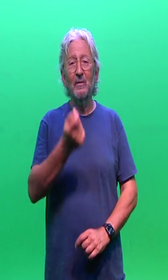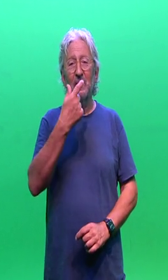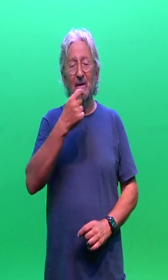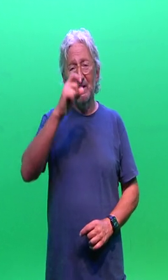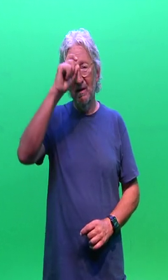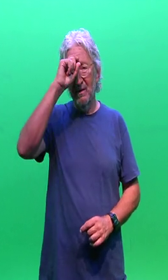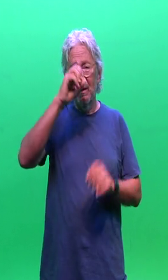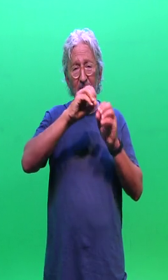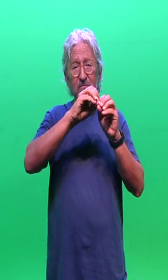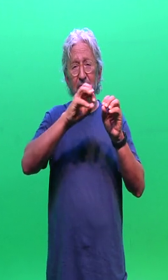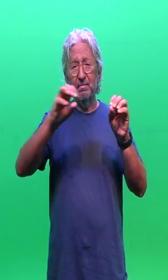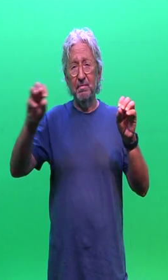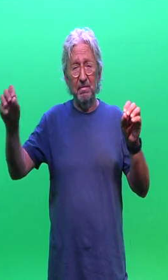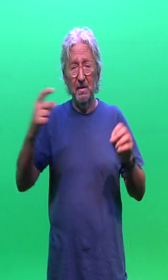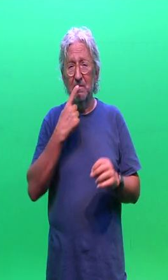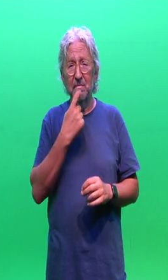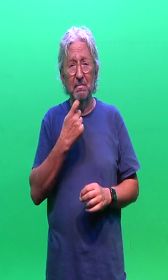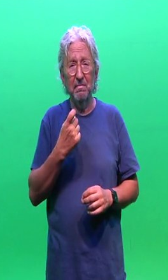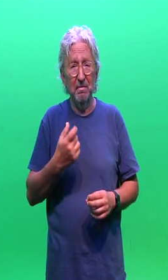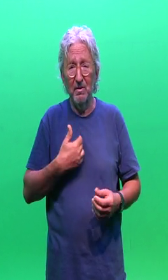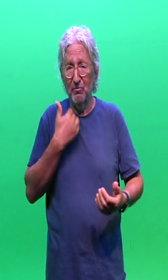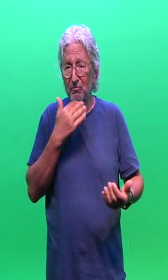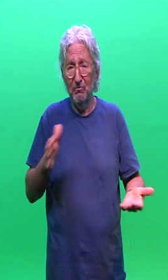La pastilla té un nom molt llarg i complicat, no el sé.